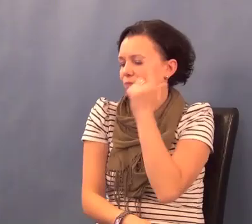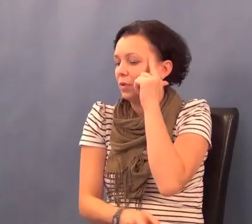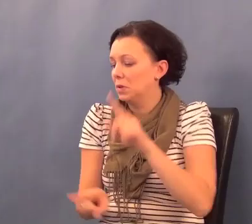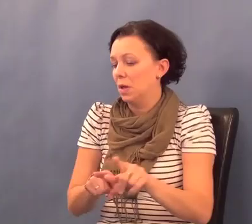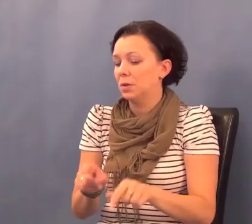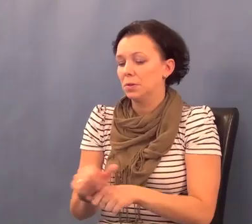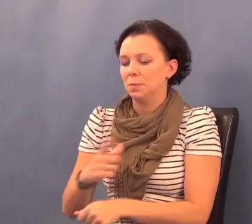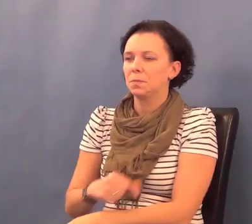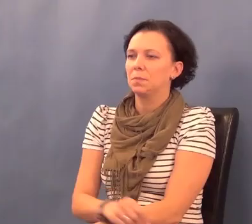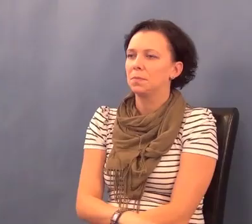Wiem, jest ten znak, aha.